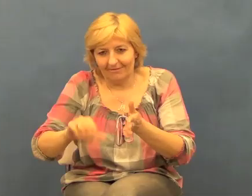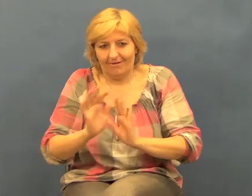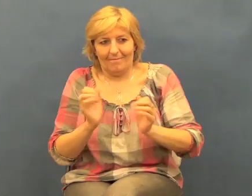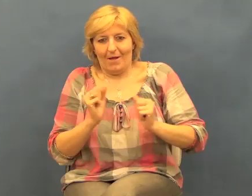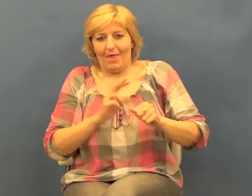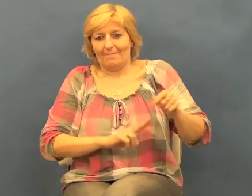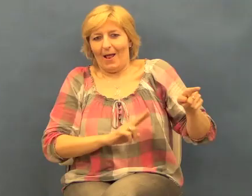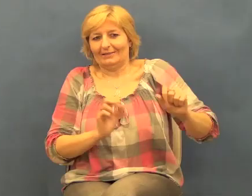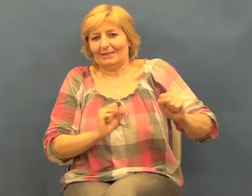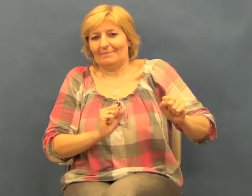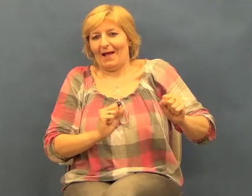Bał się policjanta, który stał koło niego.